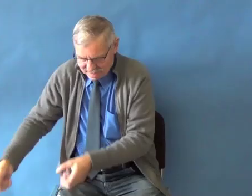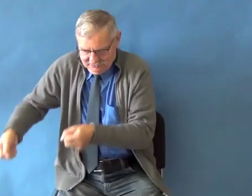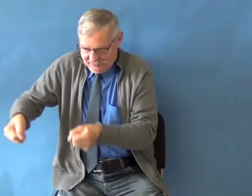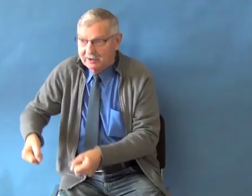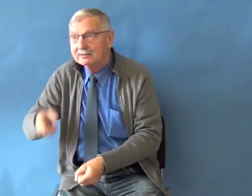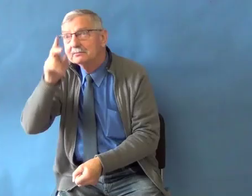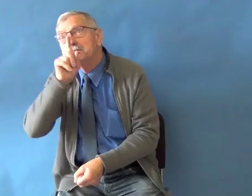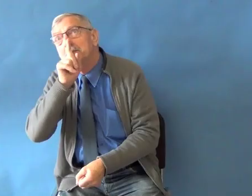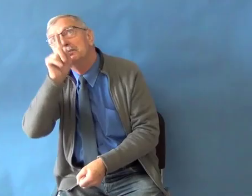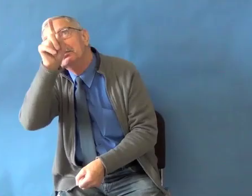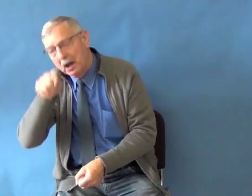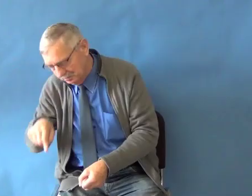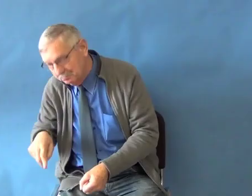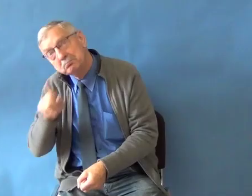Spojrzał na górę, czy nikt nie widzi.